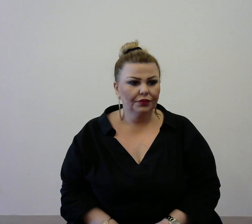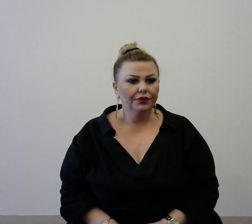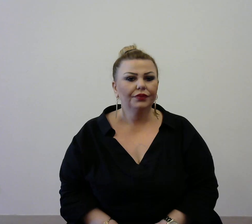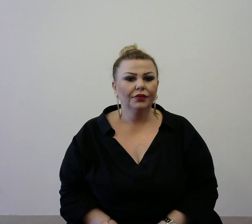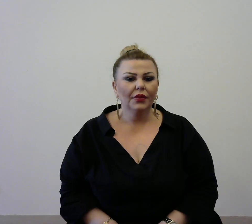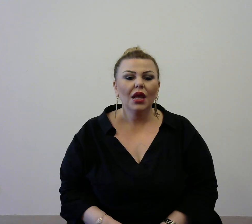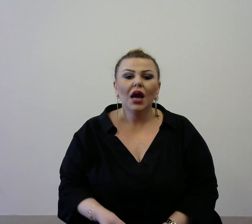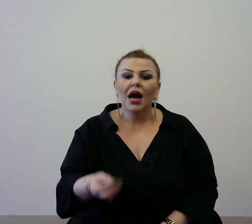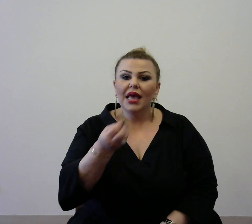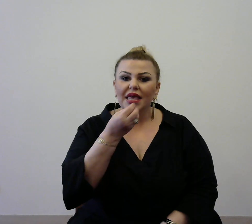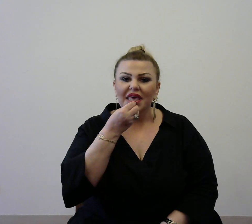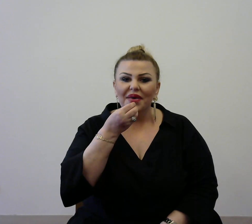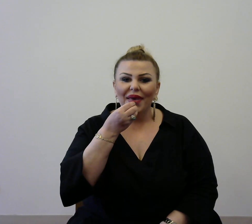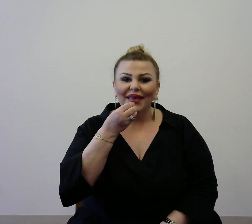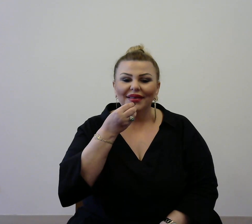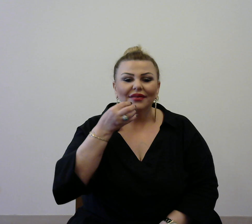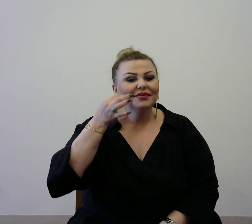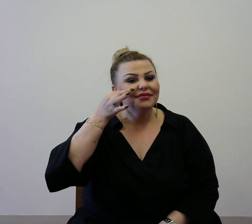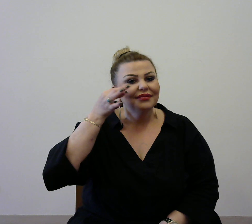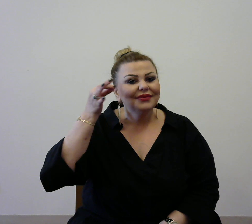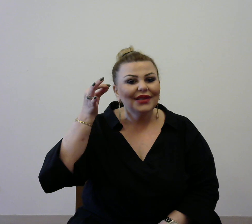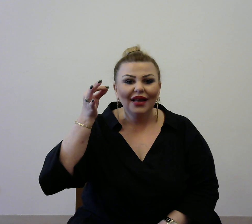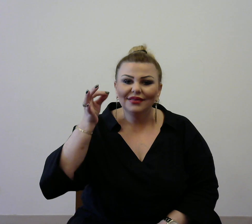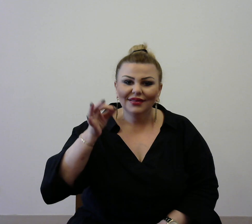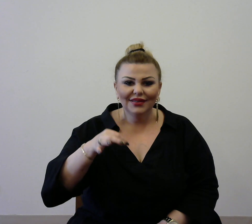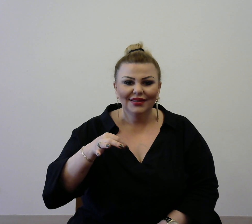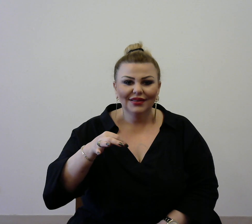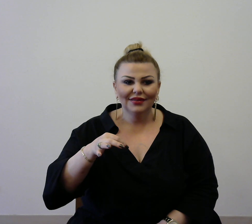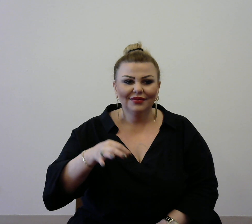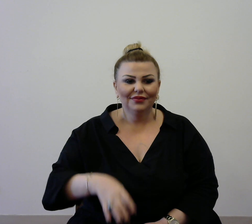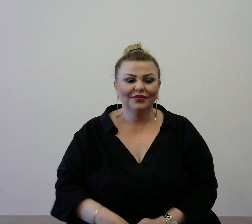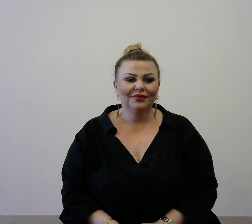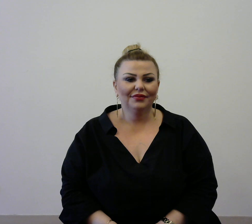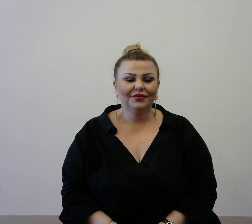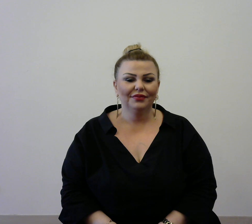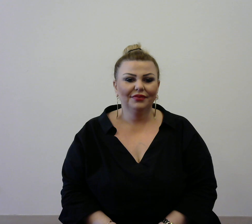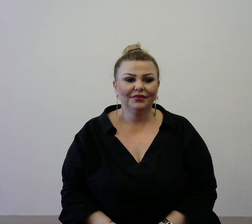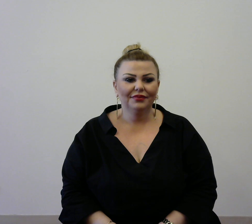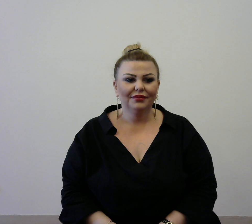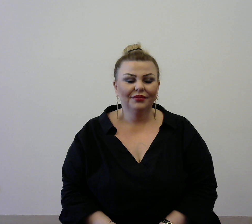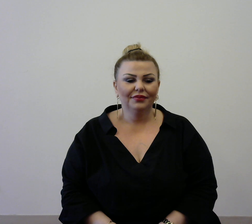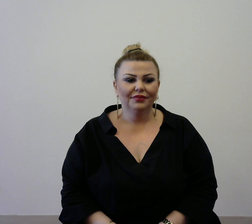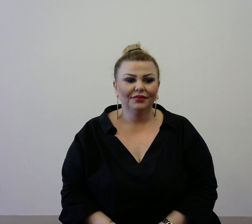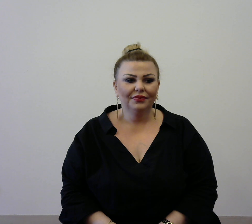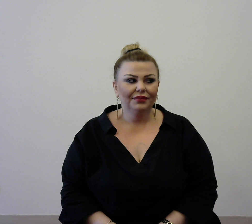Yemək dadlı idi